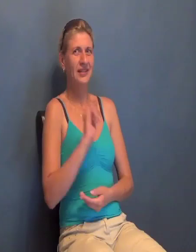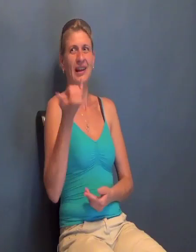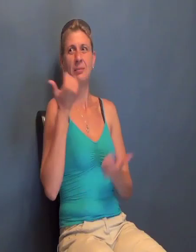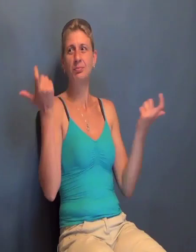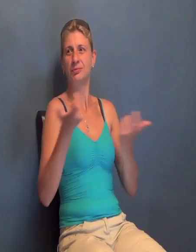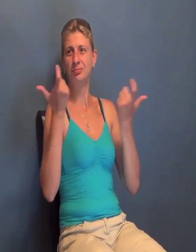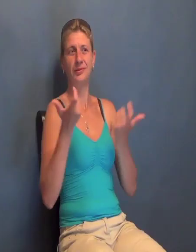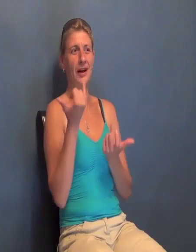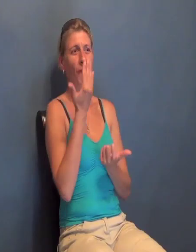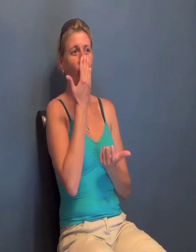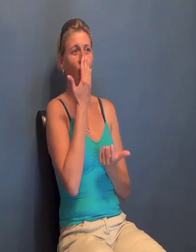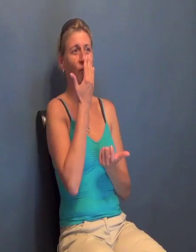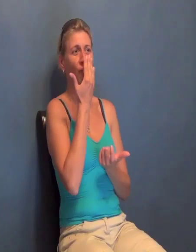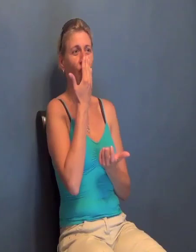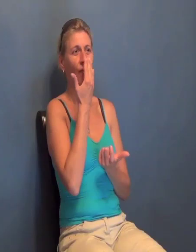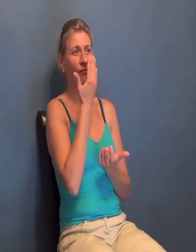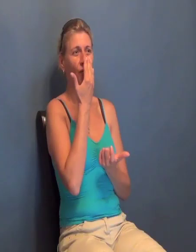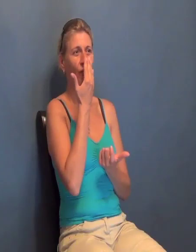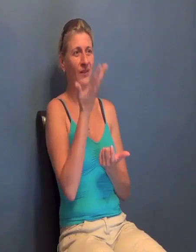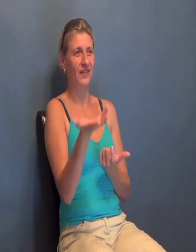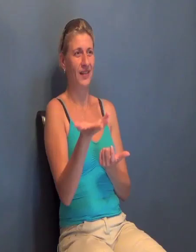Co może być niebezpiecznego?